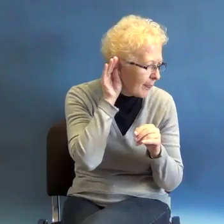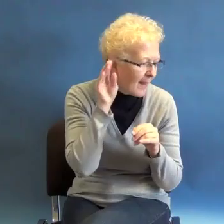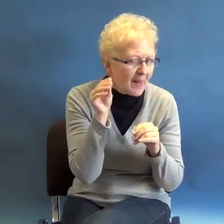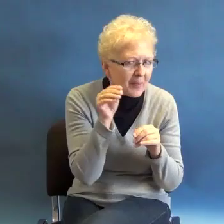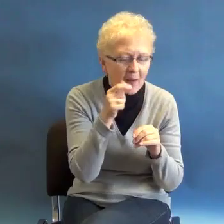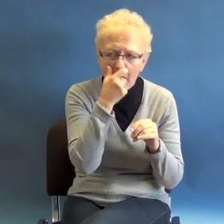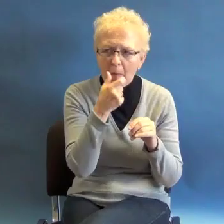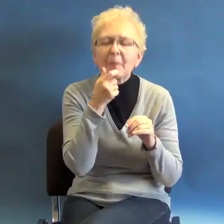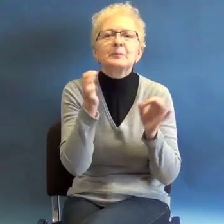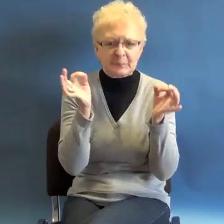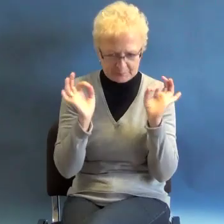Chaplin mówi: "dobrze".